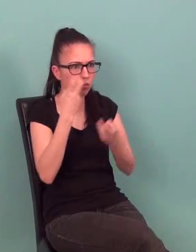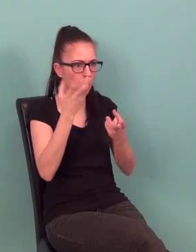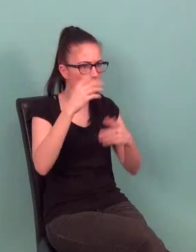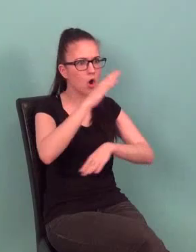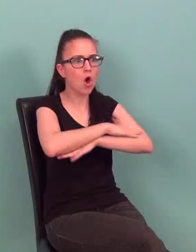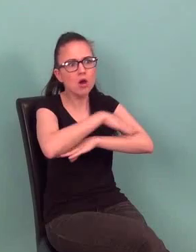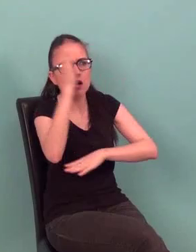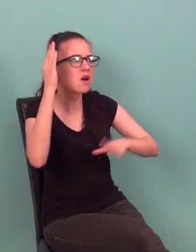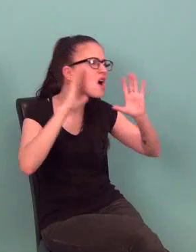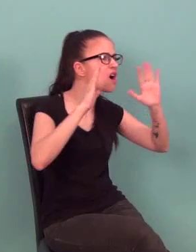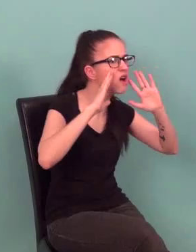Wygląda przez okno i nawołuje.